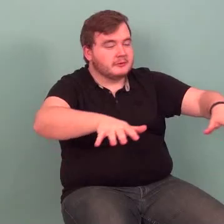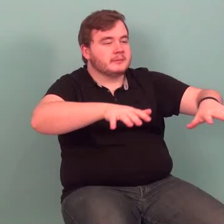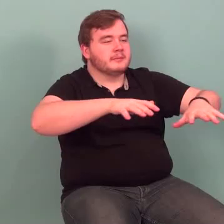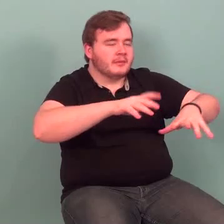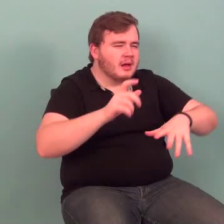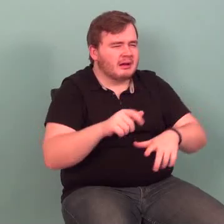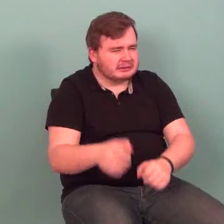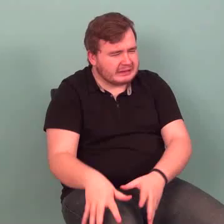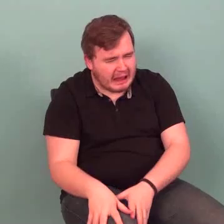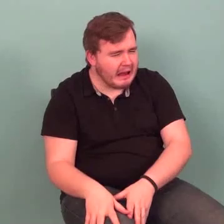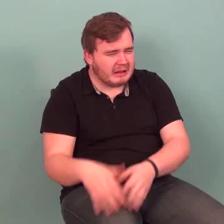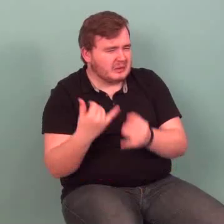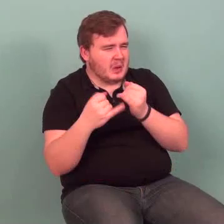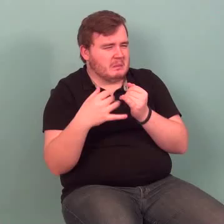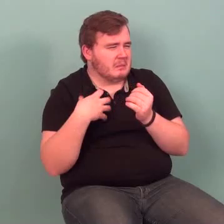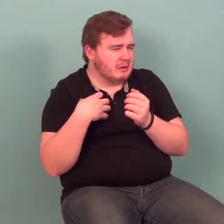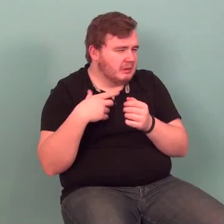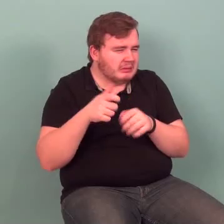Chłopiec krzywi się, boli go noga.